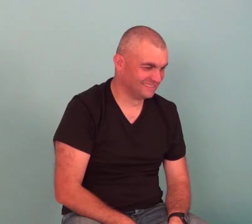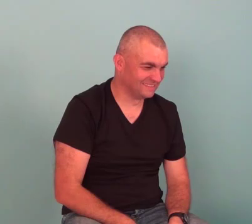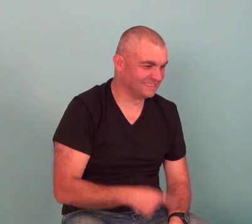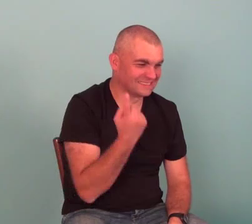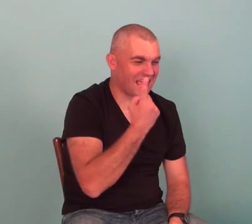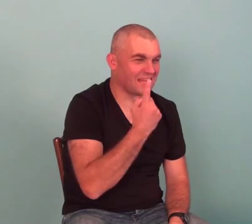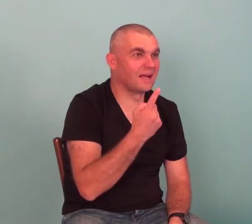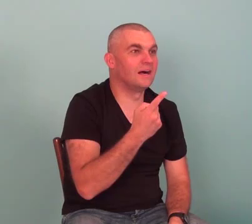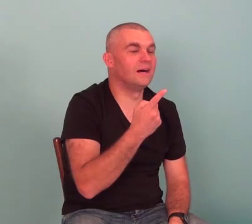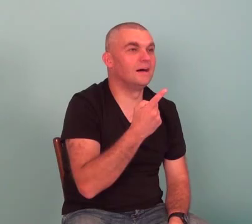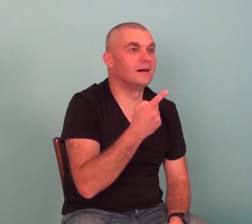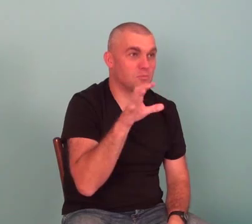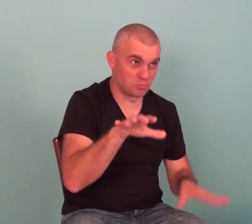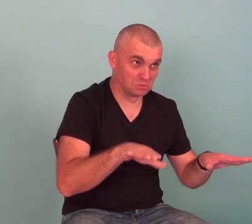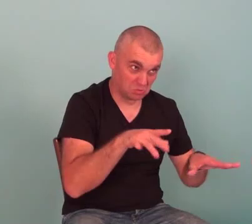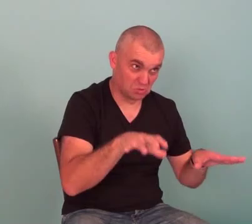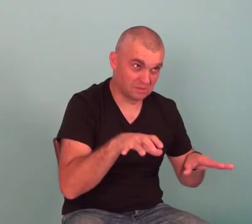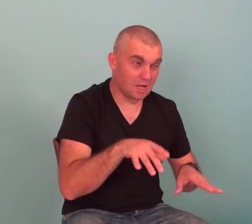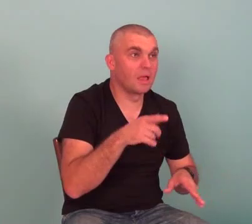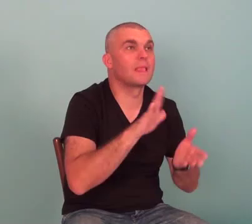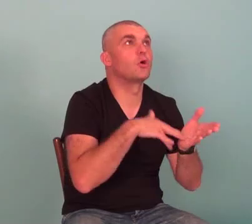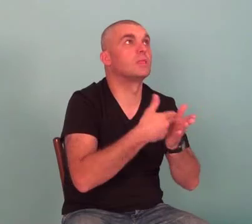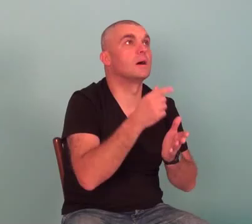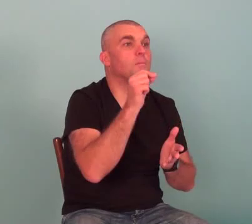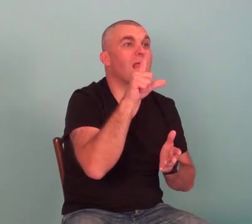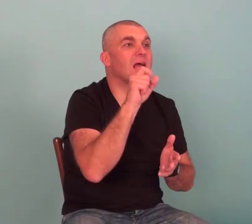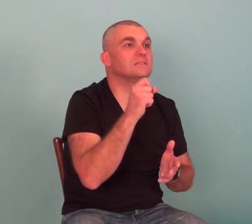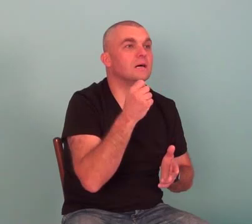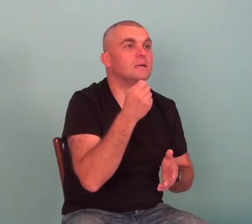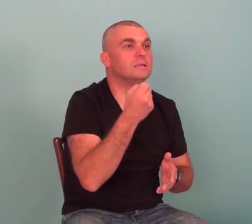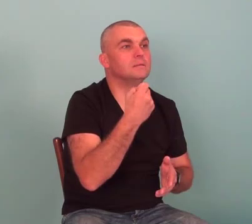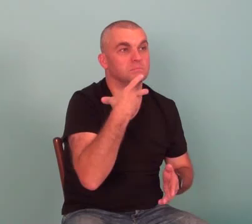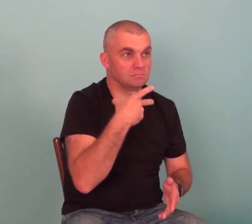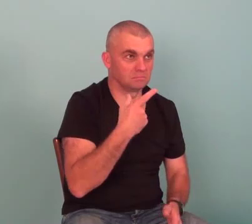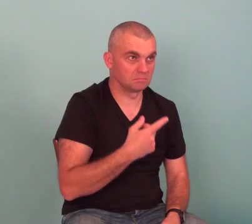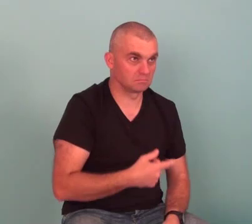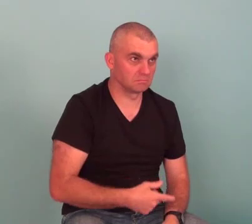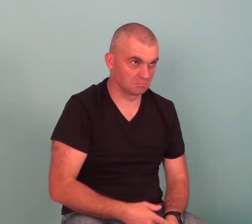Miejsce zakazu to może być na przykład plaża i tam się opalać.